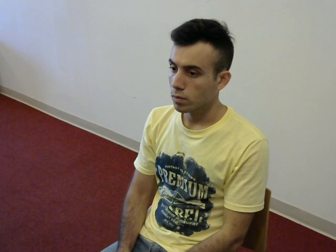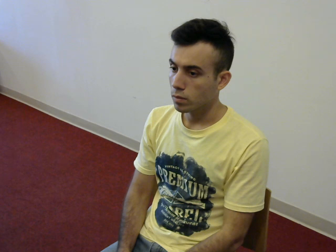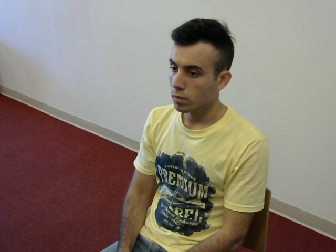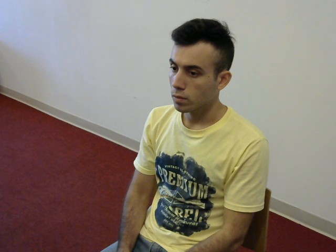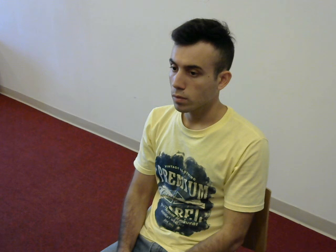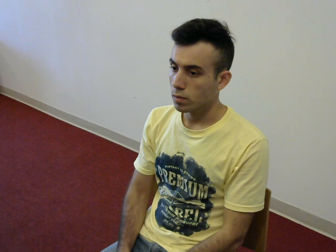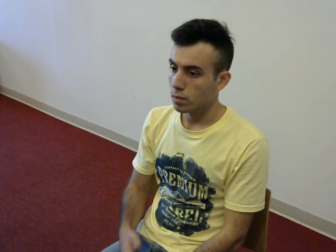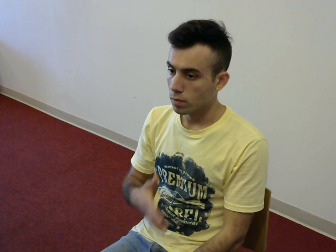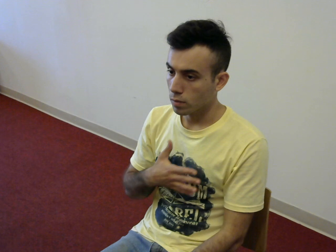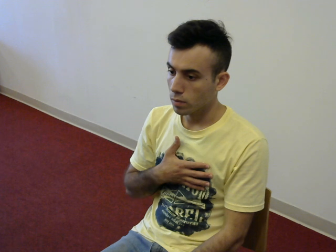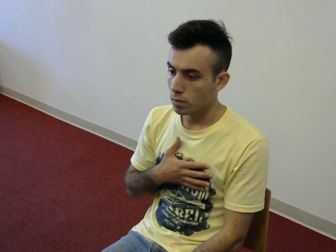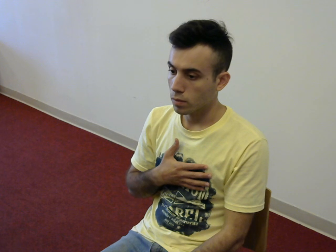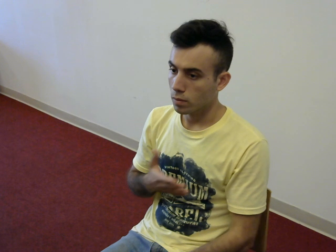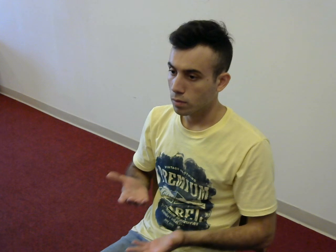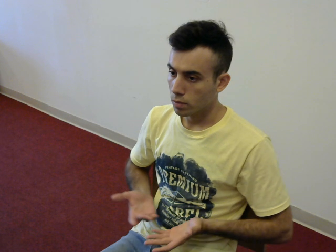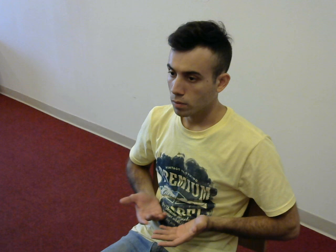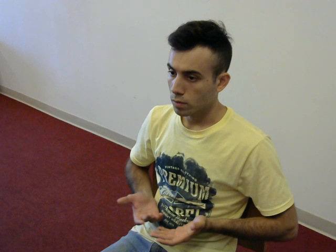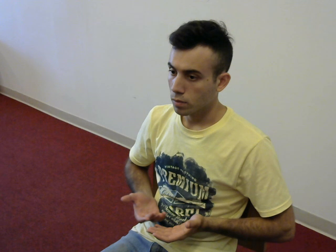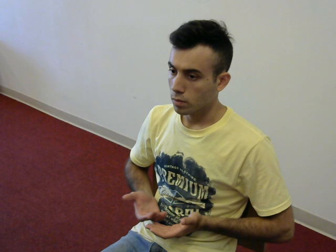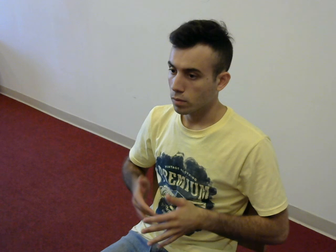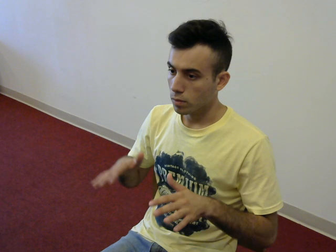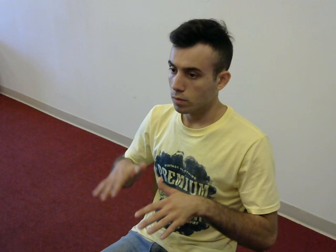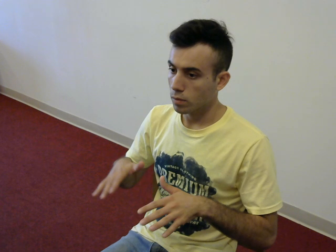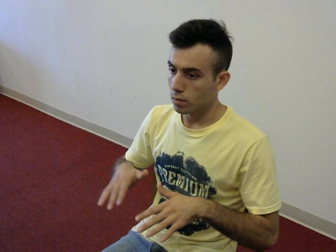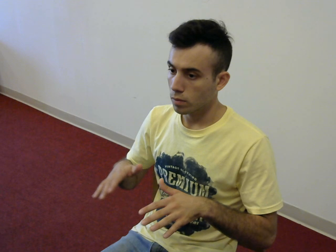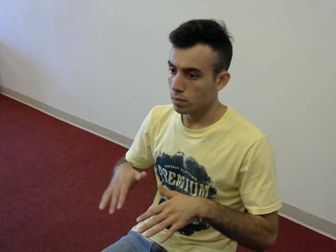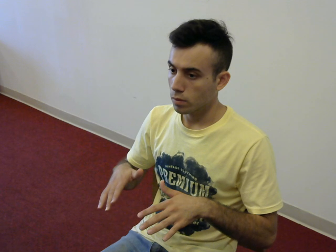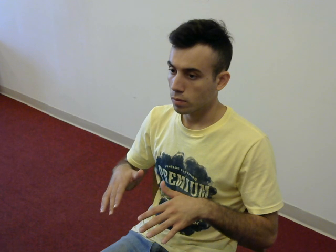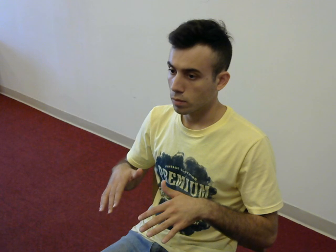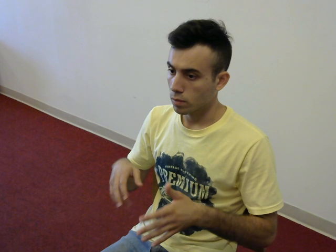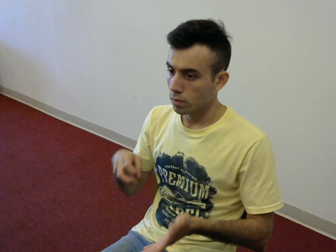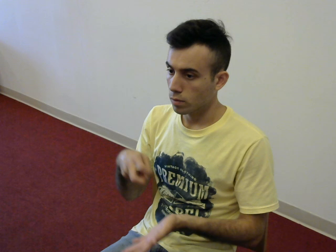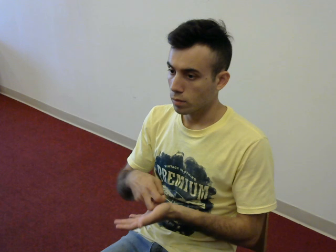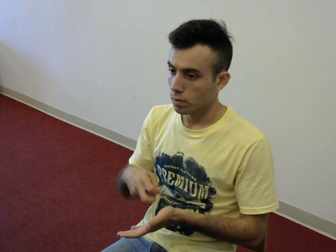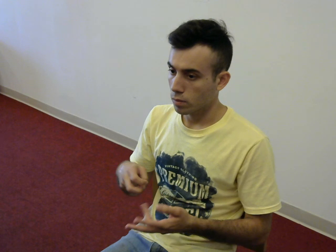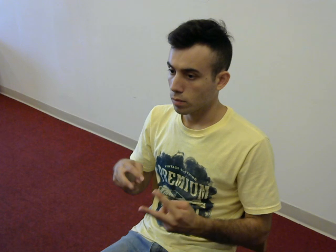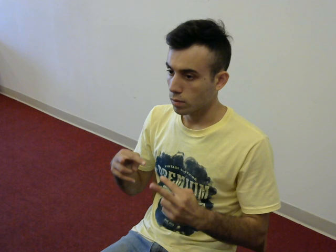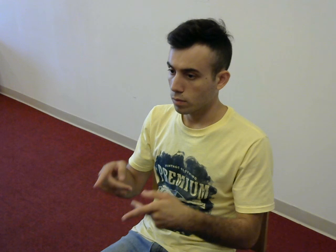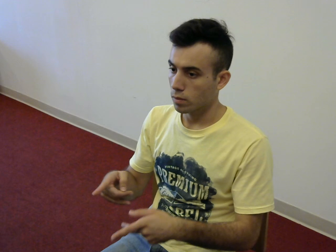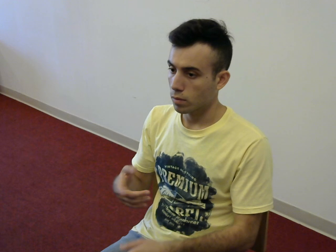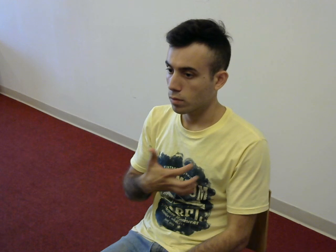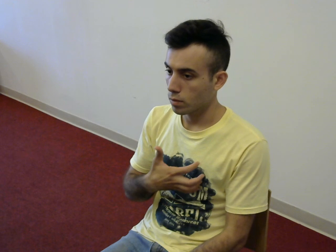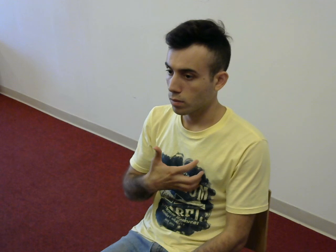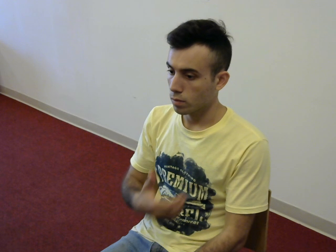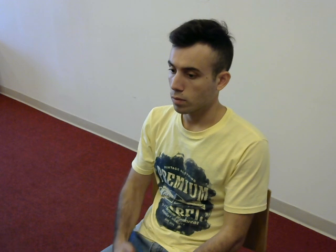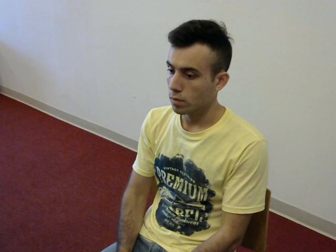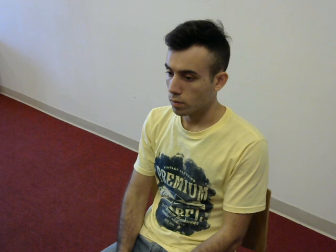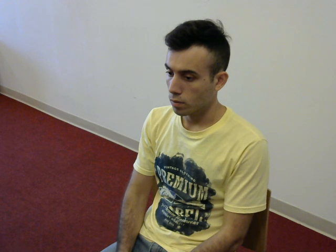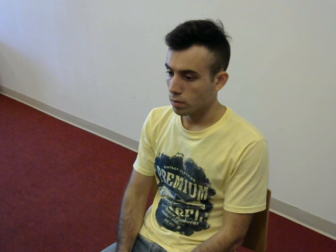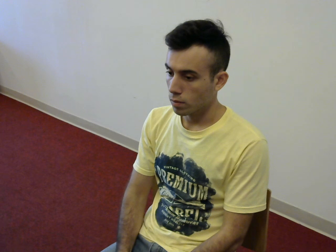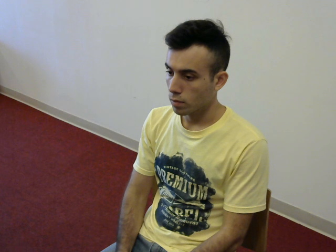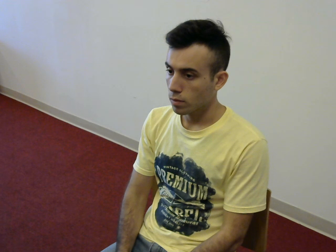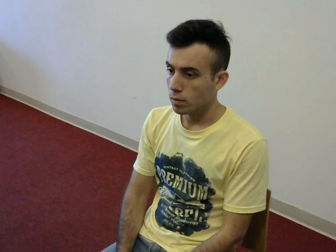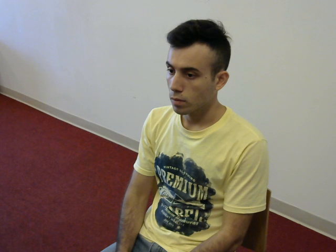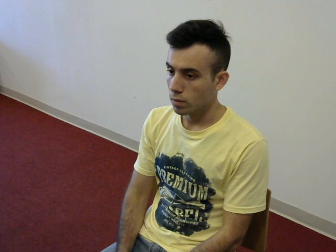Mən yaşayış yeri qeydiyyatımı dəyişmək istəyirəm